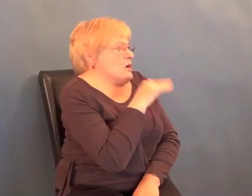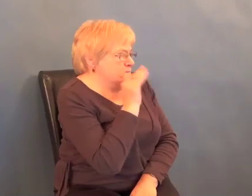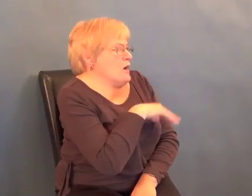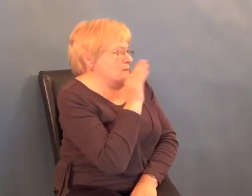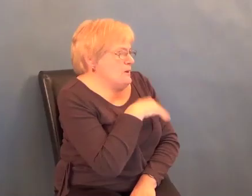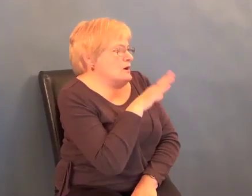Mogę.